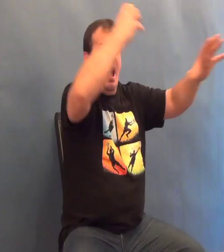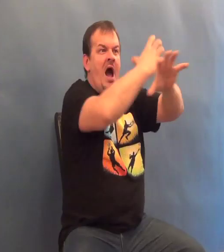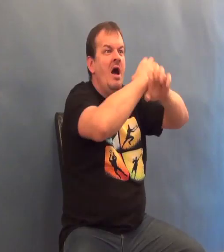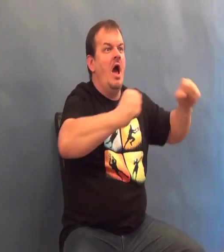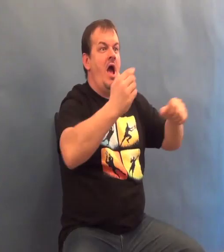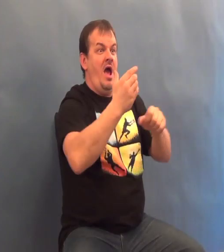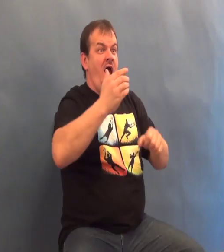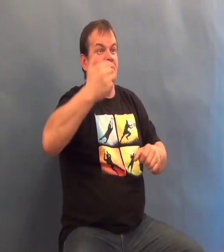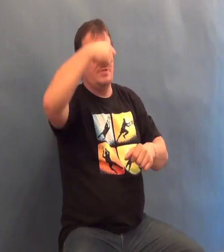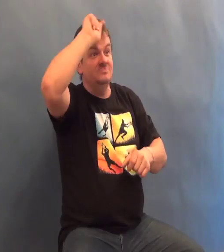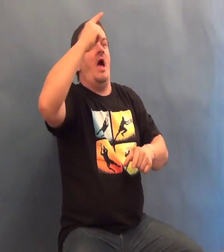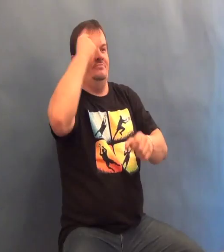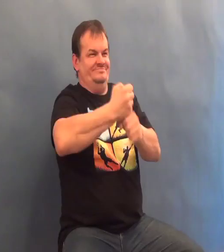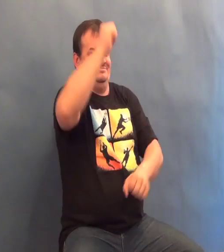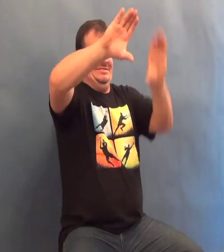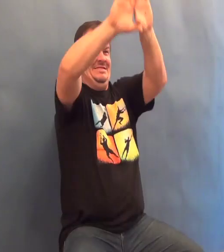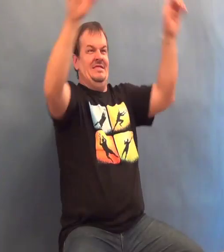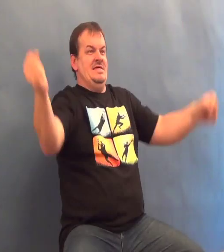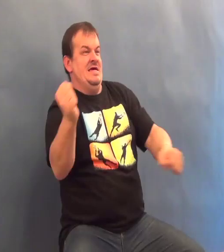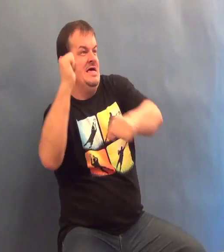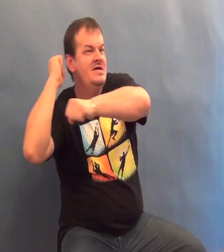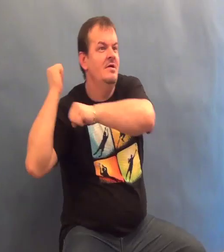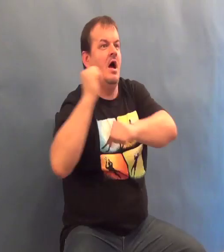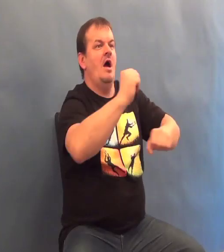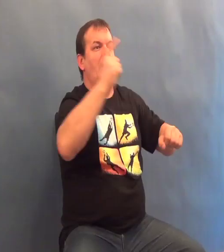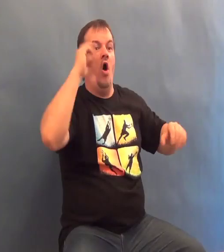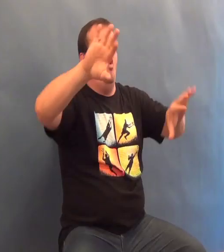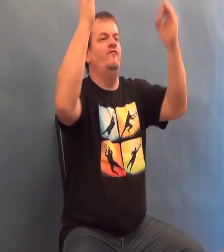I strażak wpada na pomysł, żeby toporem wyważyć drzwi, zamachuje się, ale ludzie go powstrzymują.